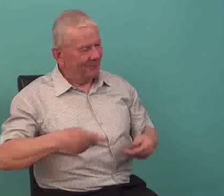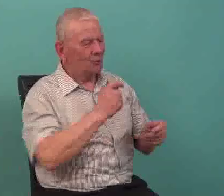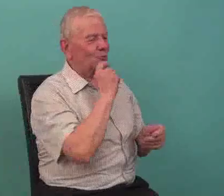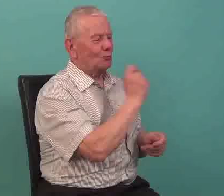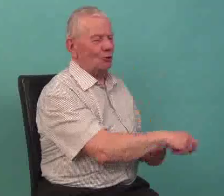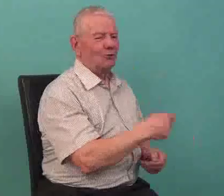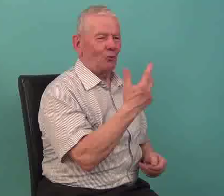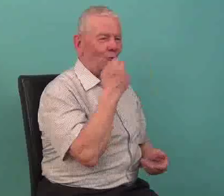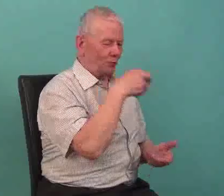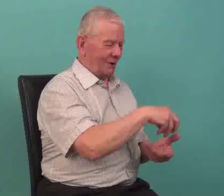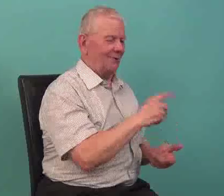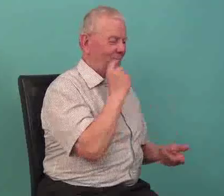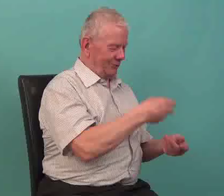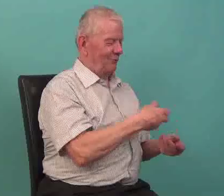W zamian dostaje trzy gruszki.